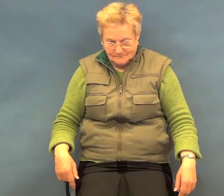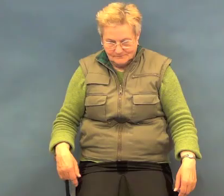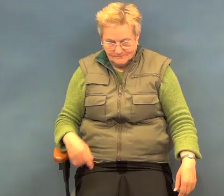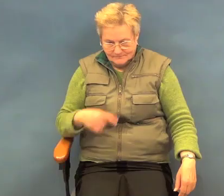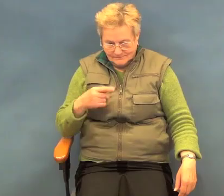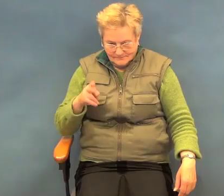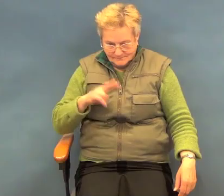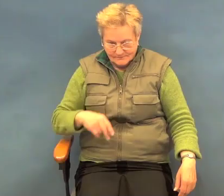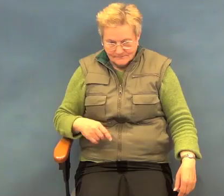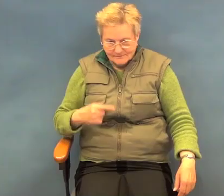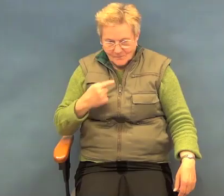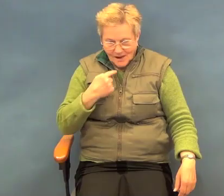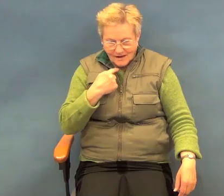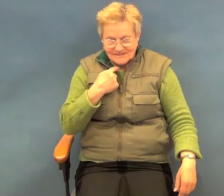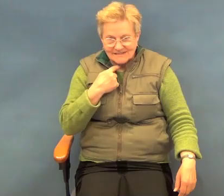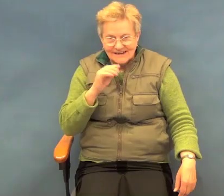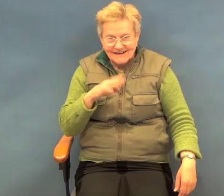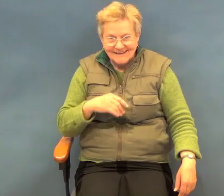Ten zakaz jest śmieszny.